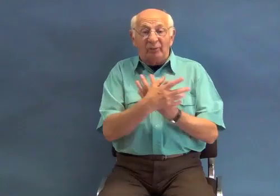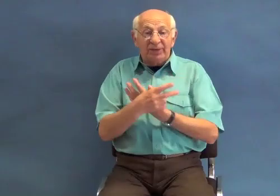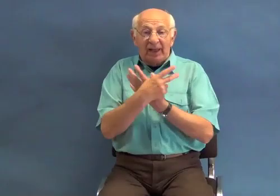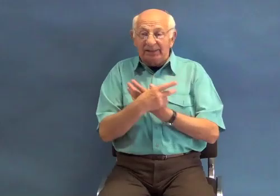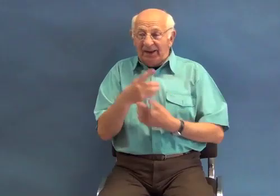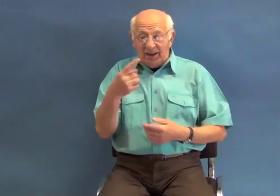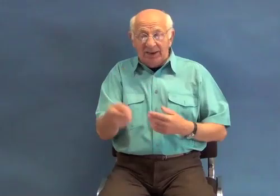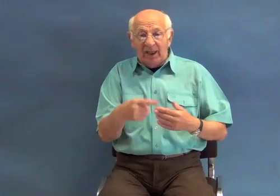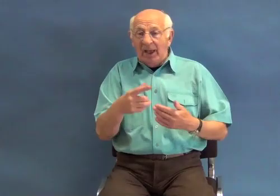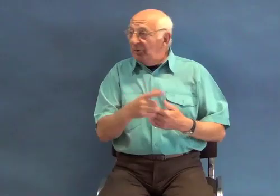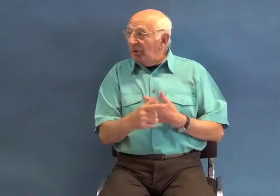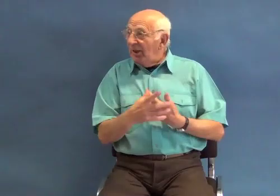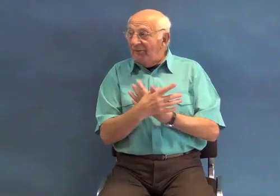Wiatrak, to jest wiatrak.